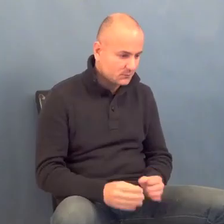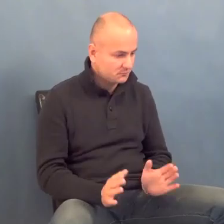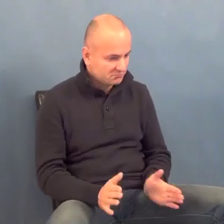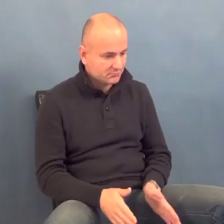Dobrze.